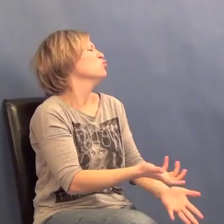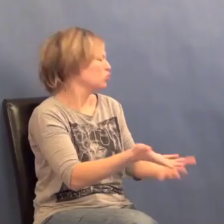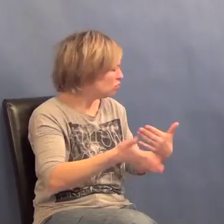Zamknąć!